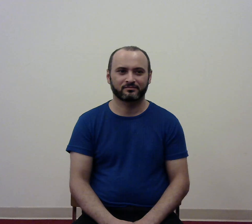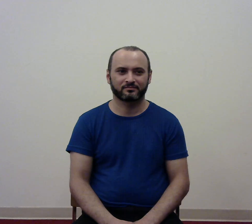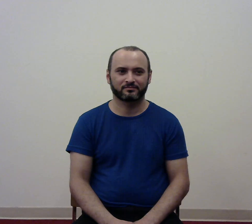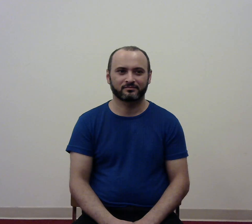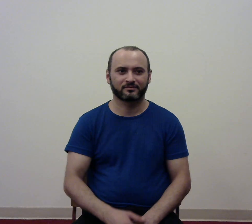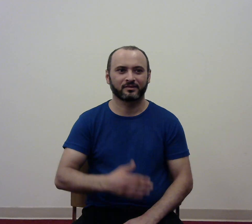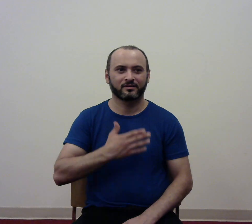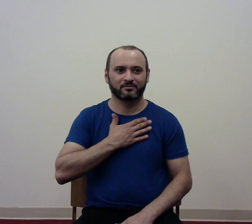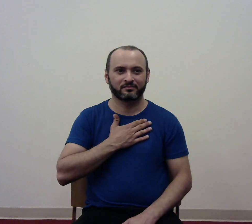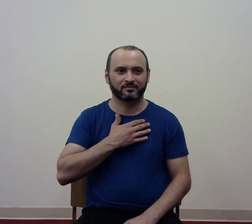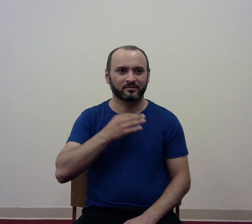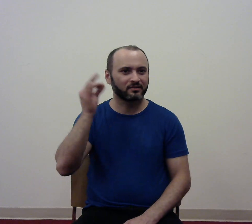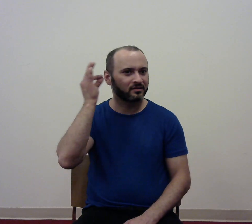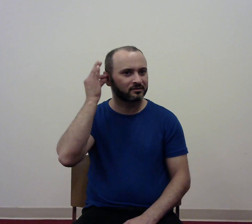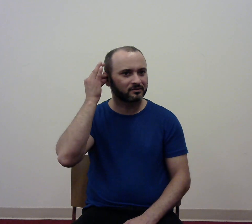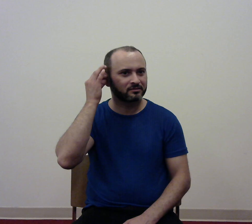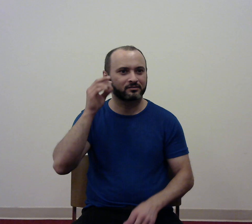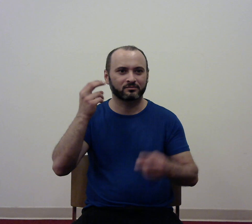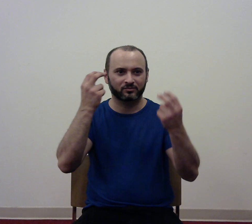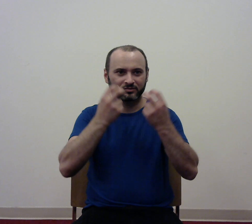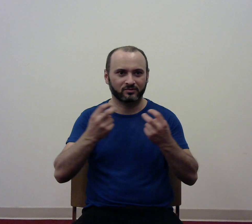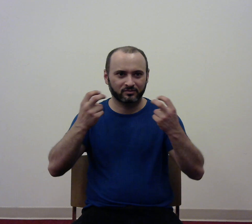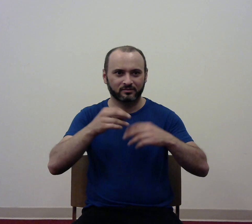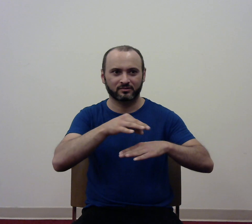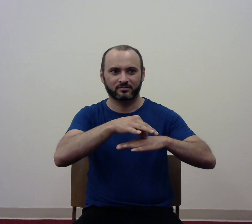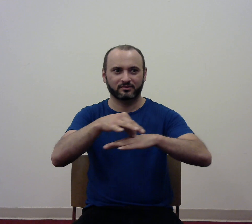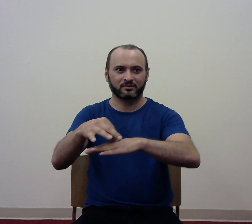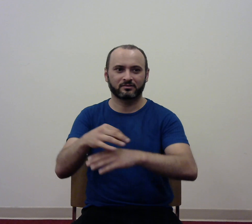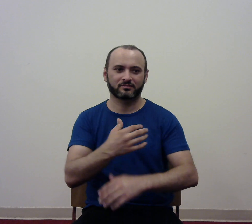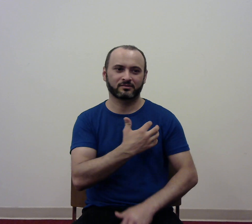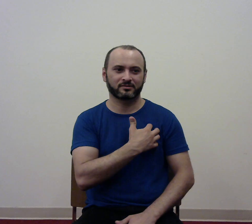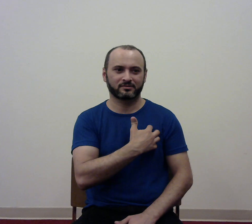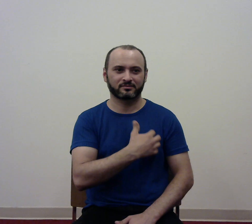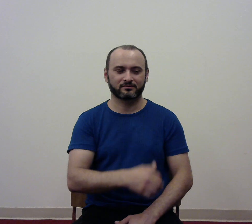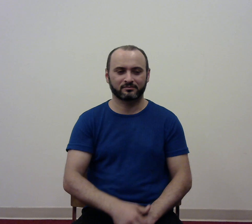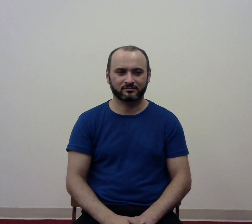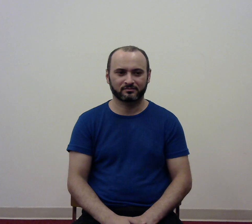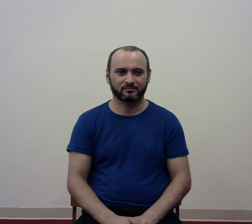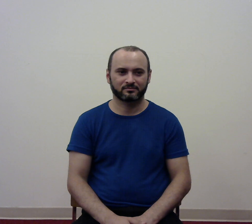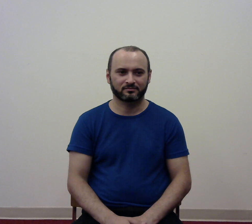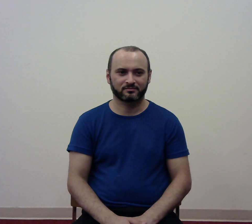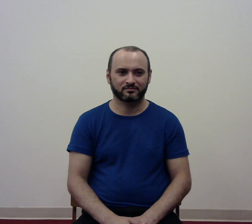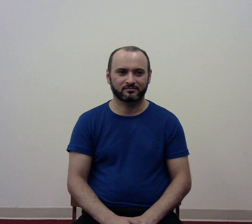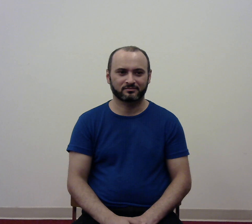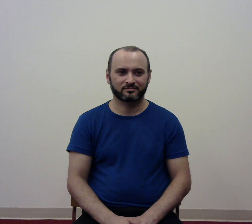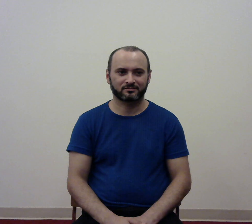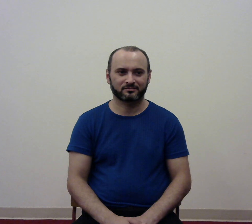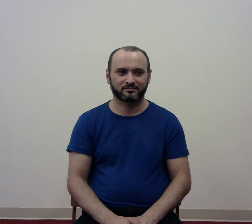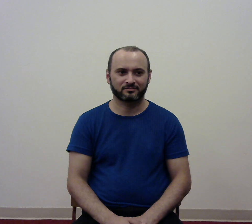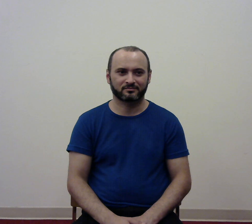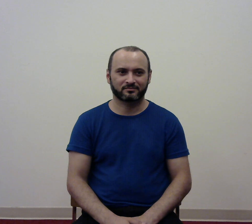Mən həkim müayinəsindən keçmək istəyirəm